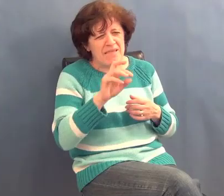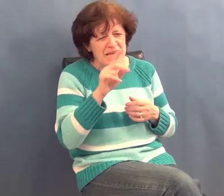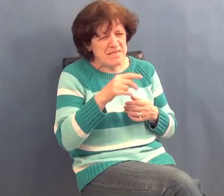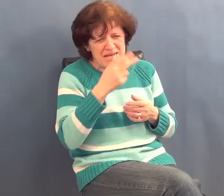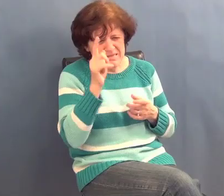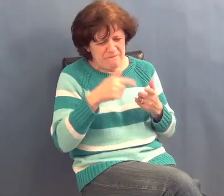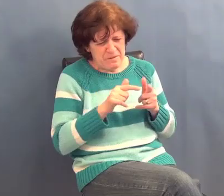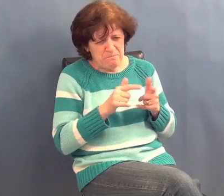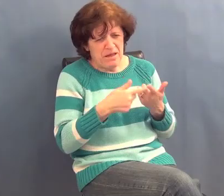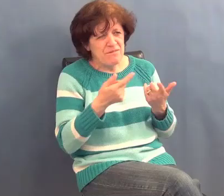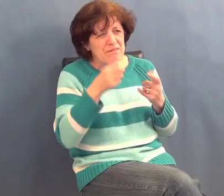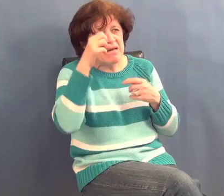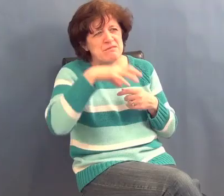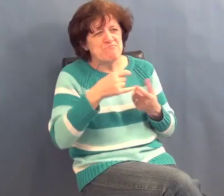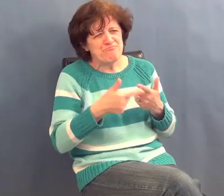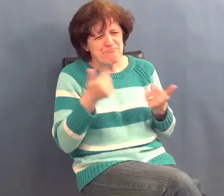Natrysk, to nie wypada.